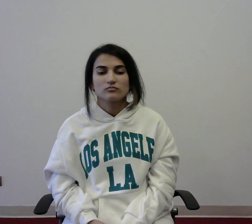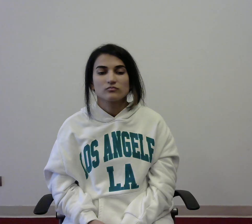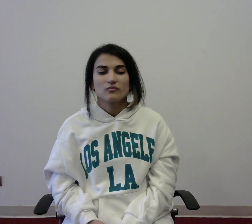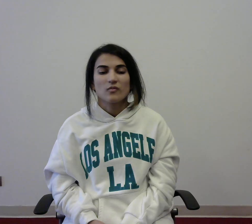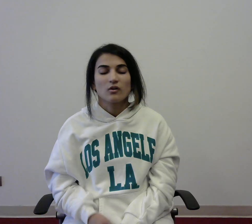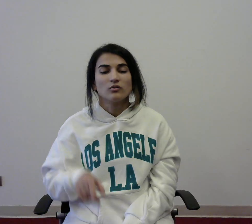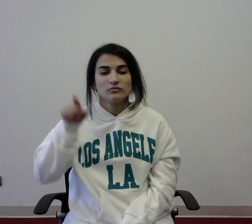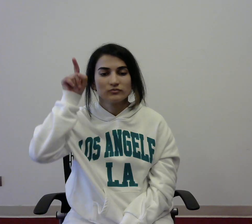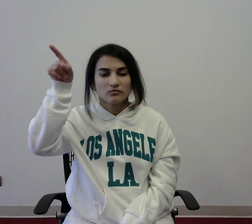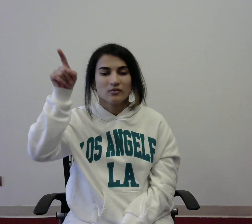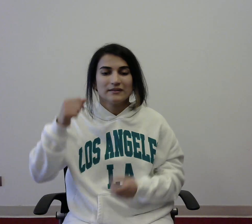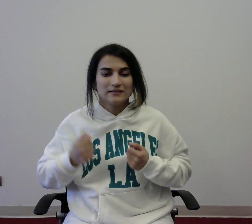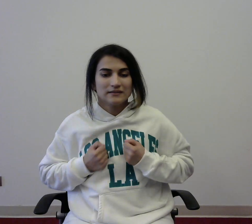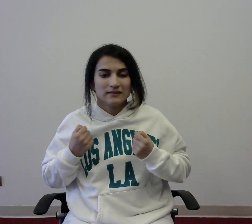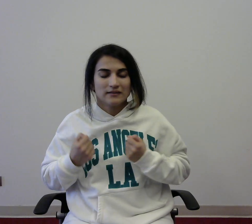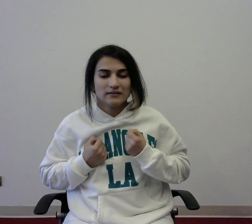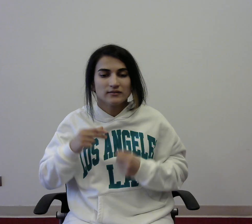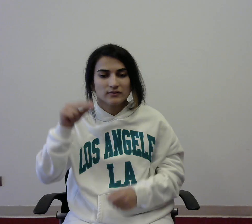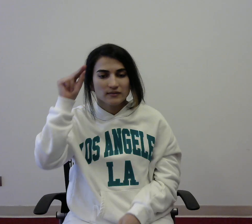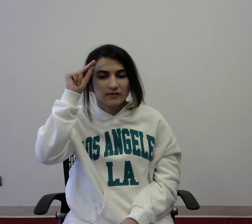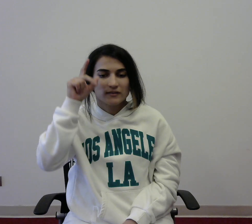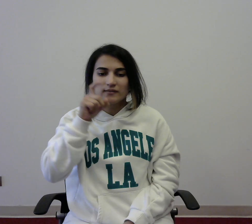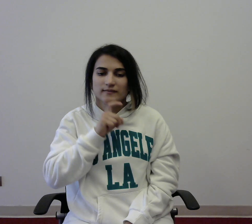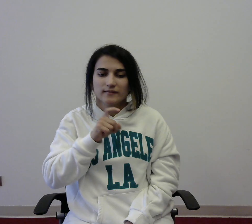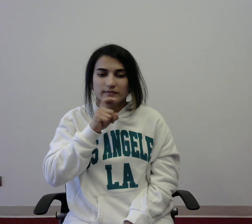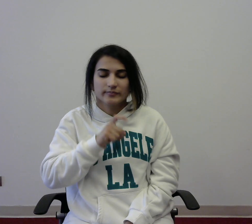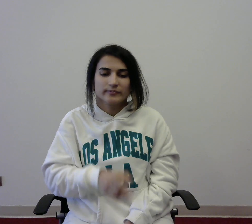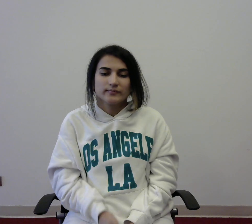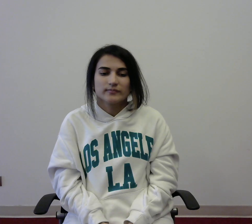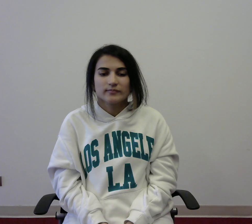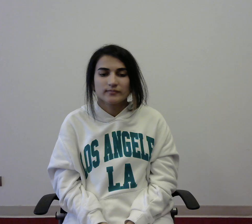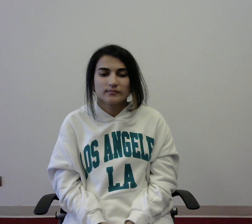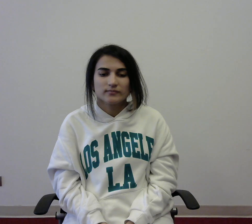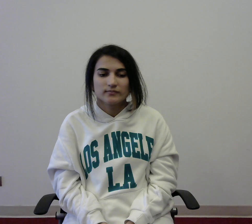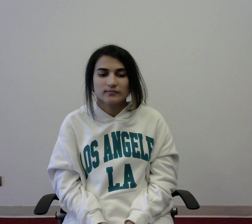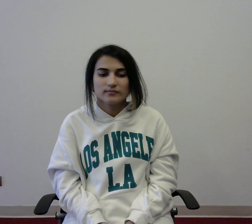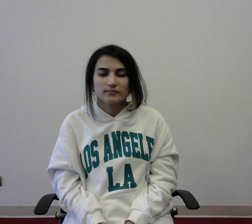O çalışqan şagirddir